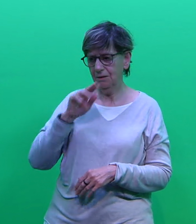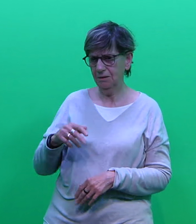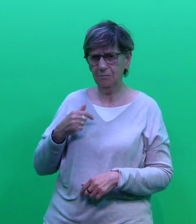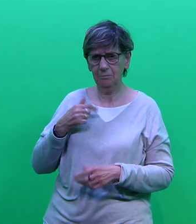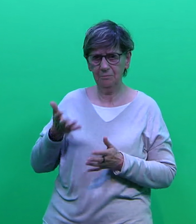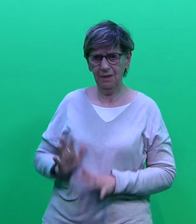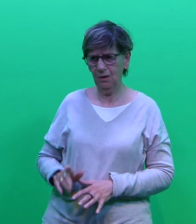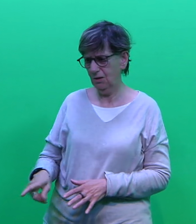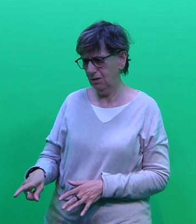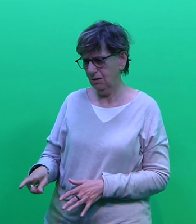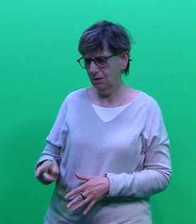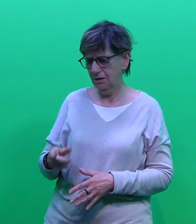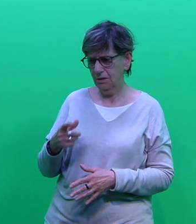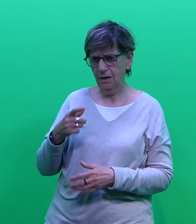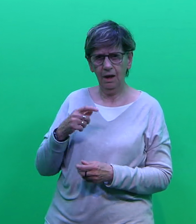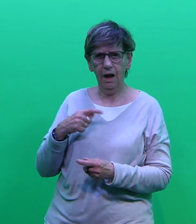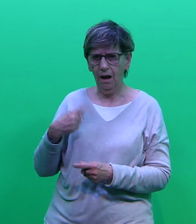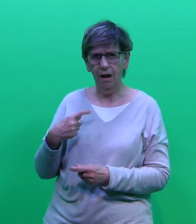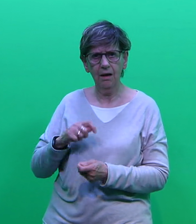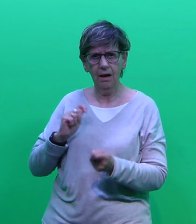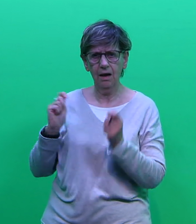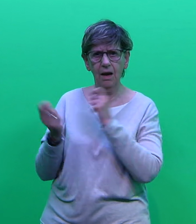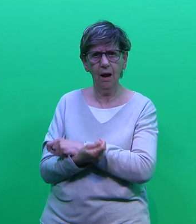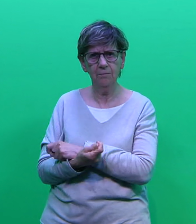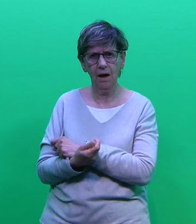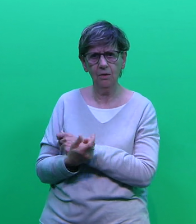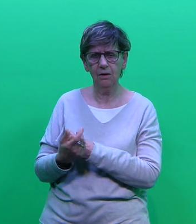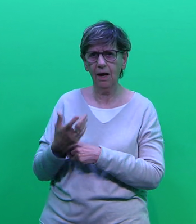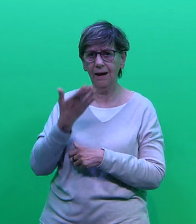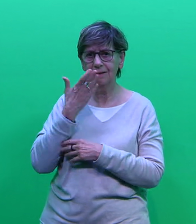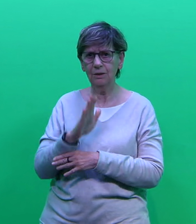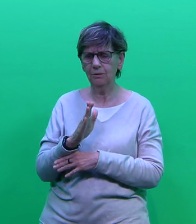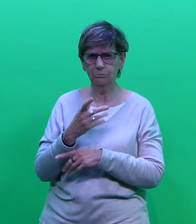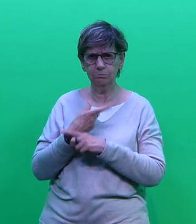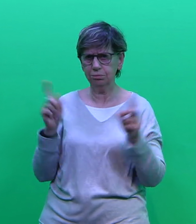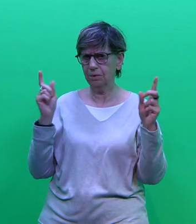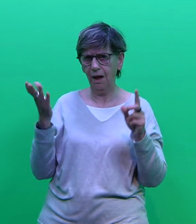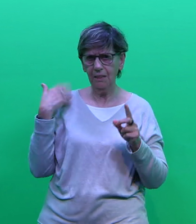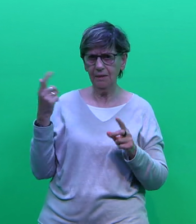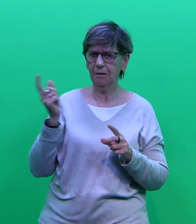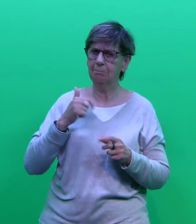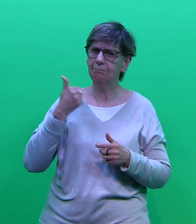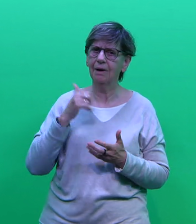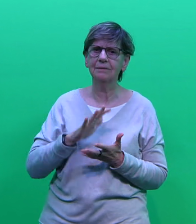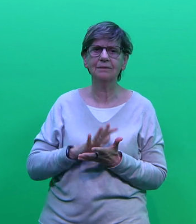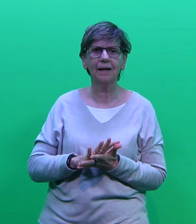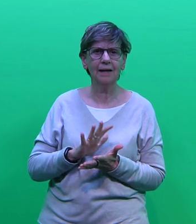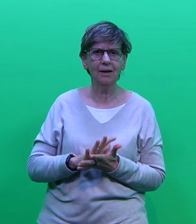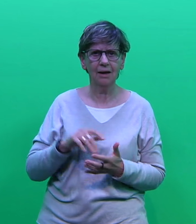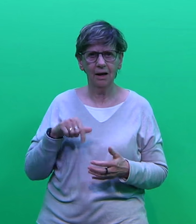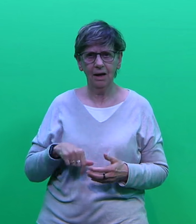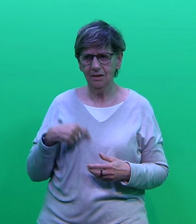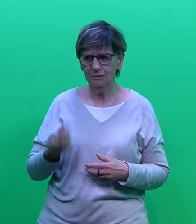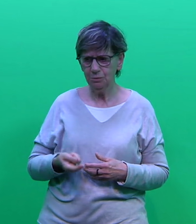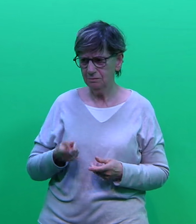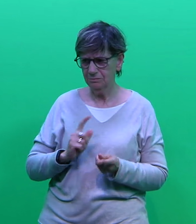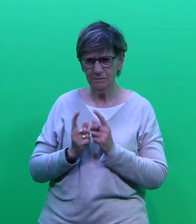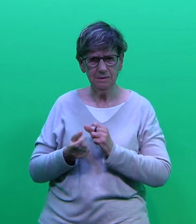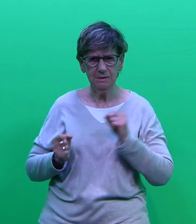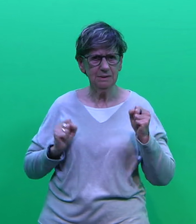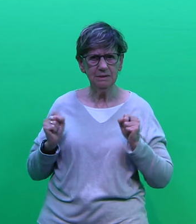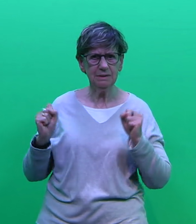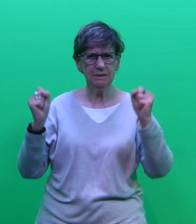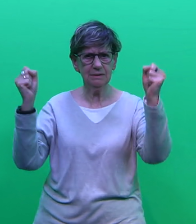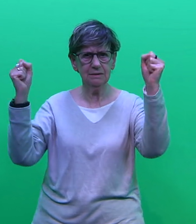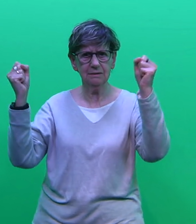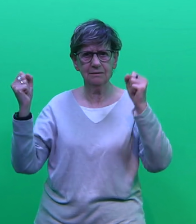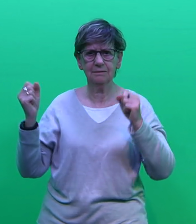El meu fill ha tingut un canvi d'actitud. Abans era més tranquil i ara està més estressat.